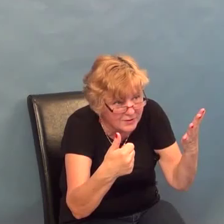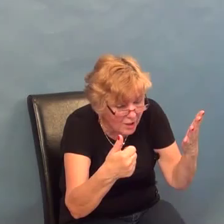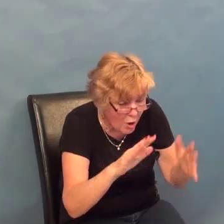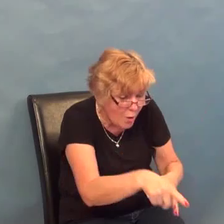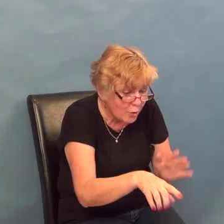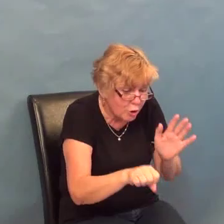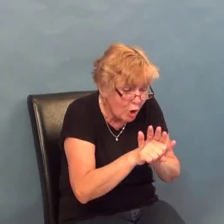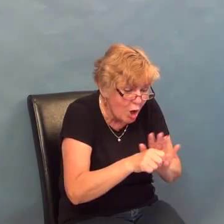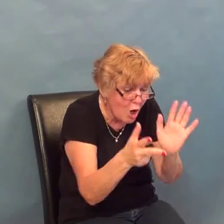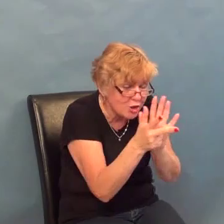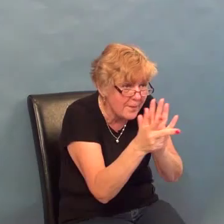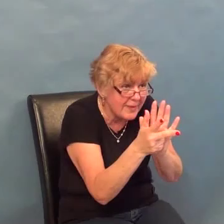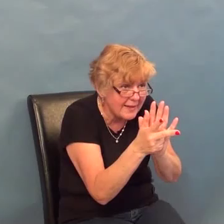Do osiemnastej.